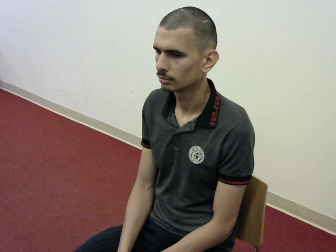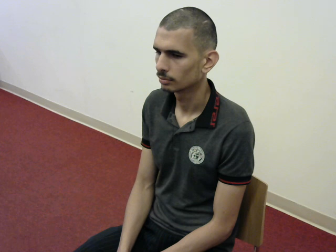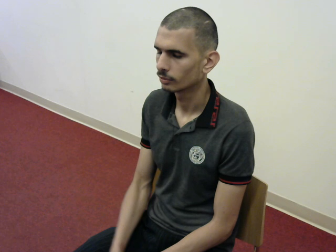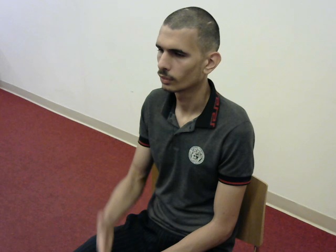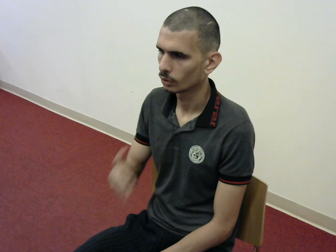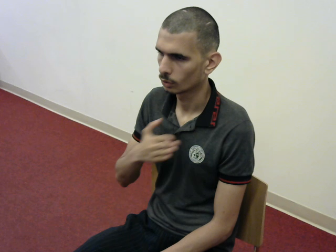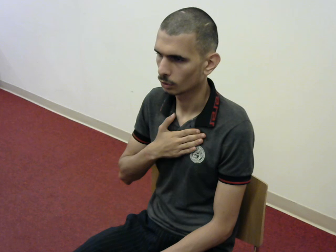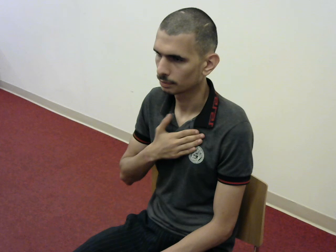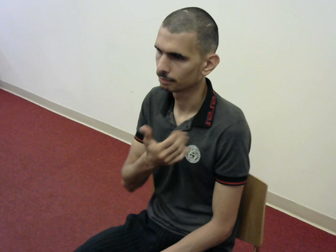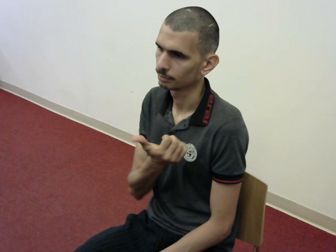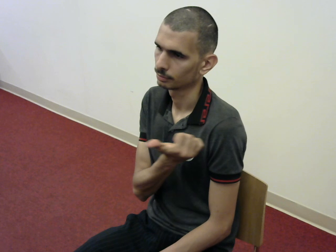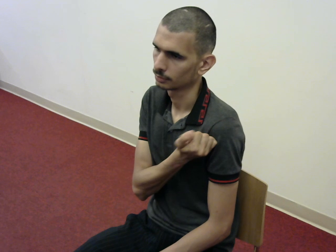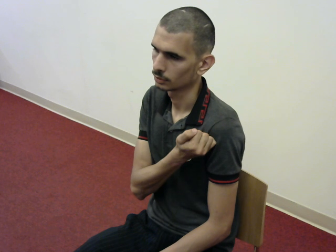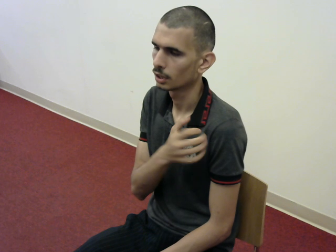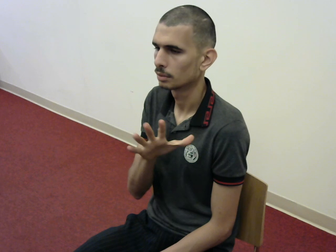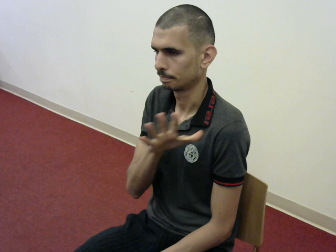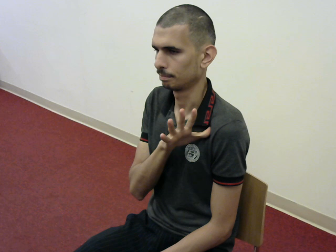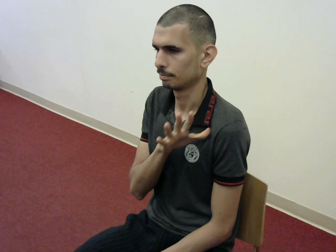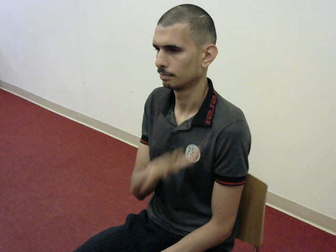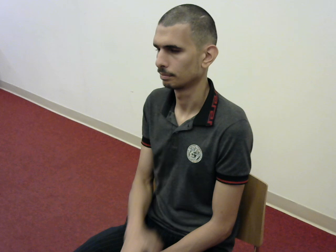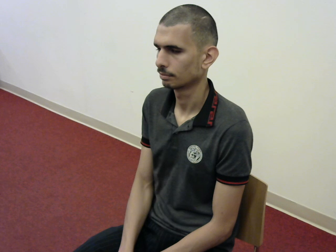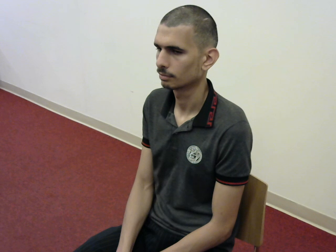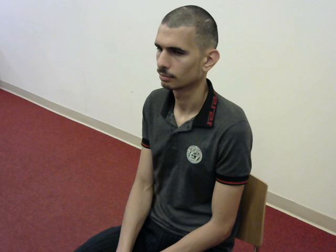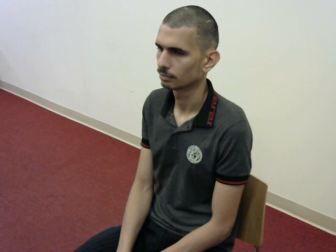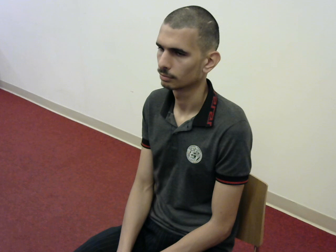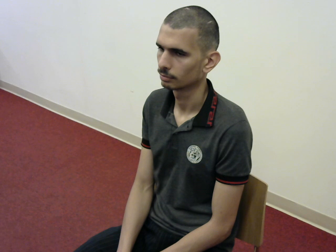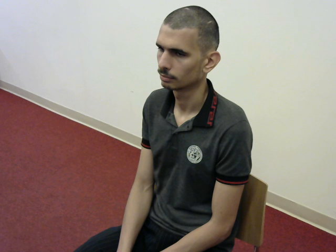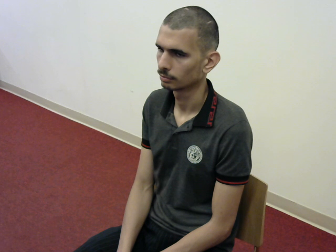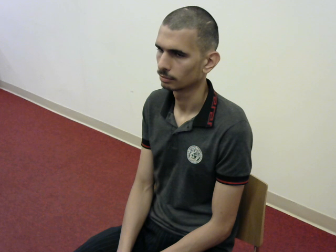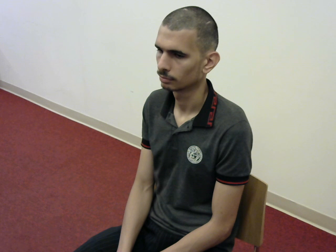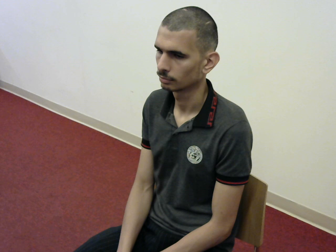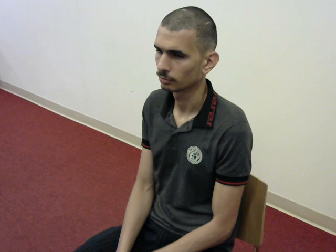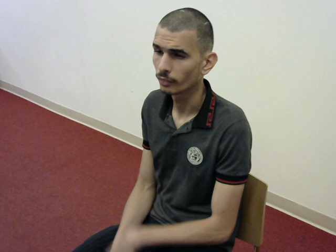Mən vaksin vurdurmuşam